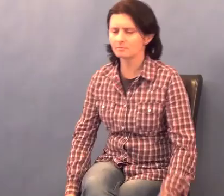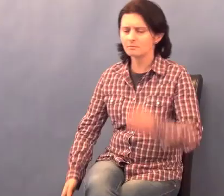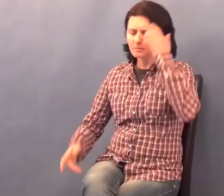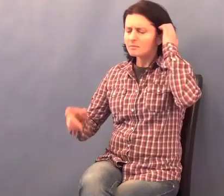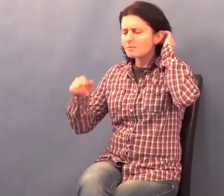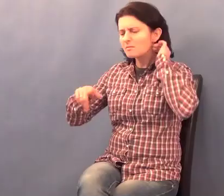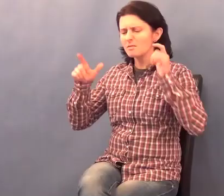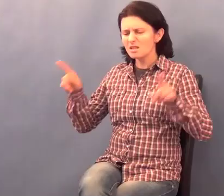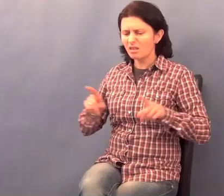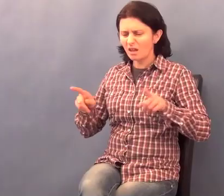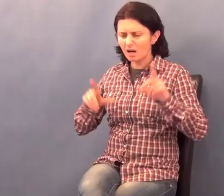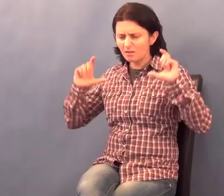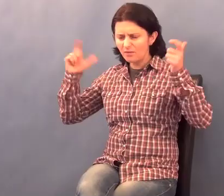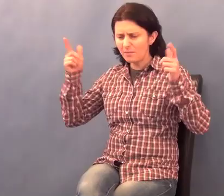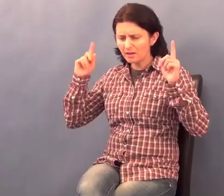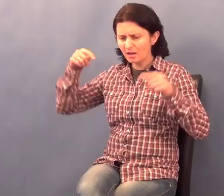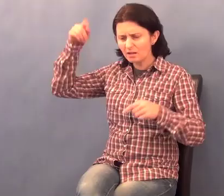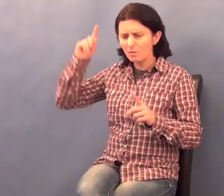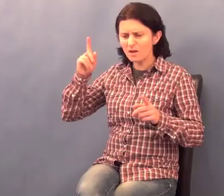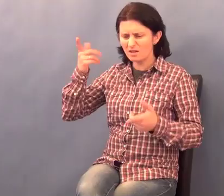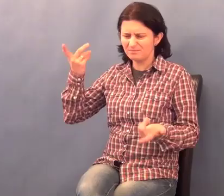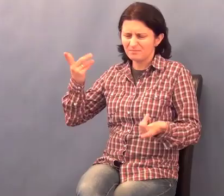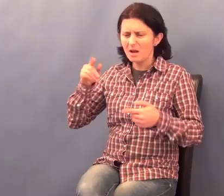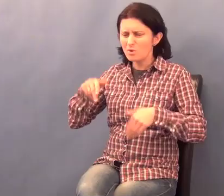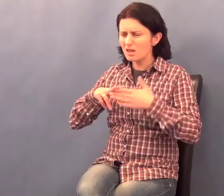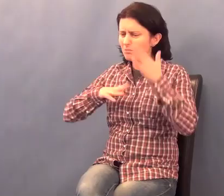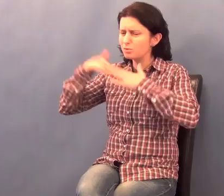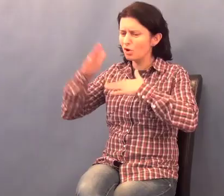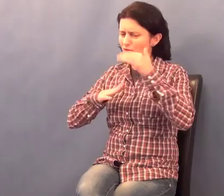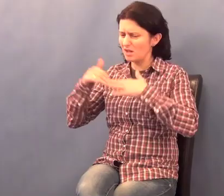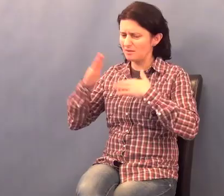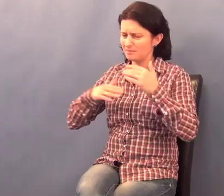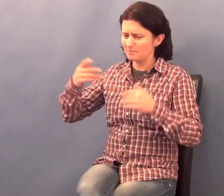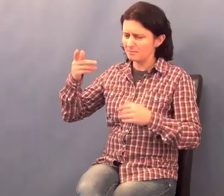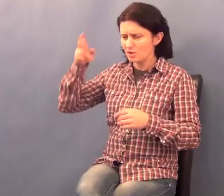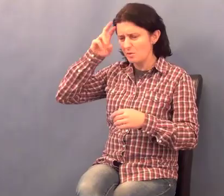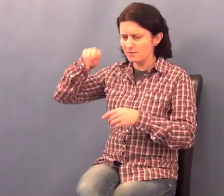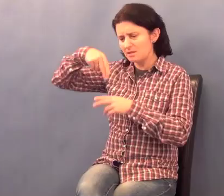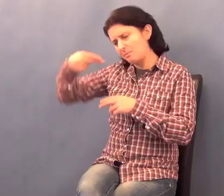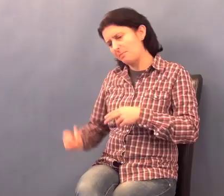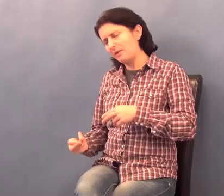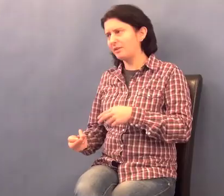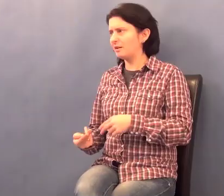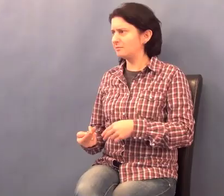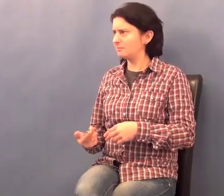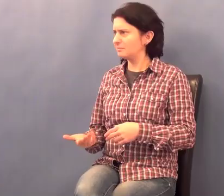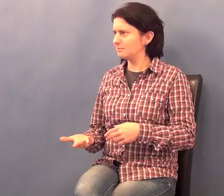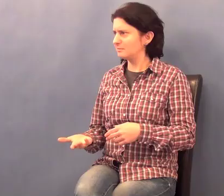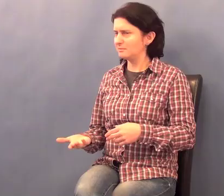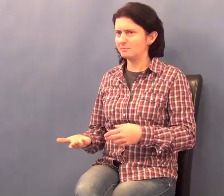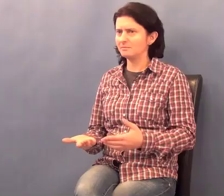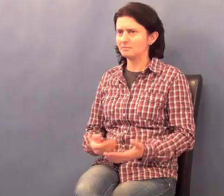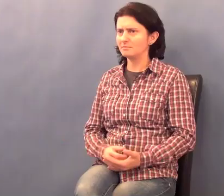Znak ostrzegający o wypadku, takie ostrzeżenie może być na budowie, człowiek może tam spaść z wysokości.